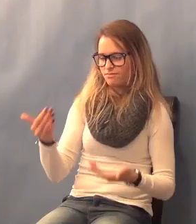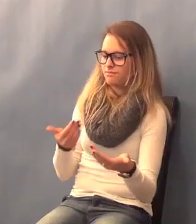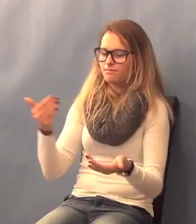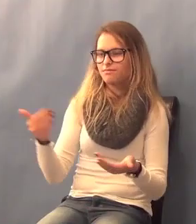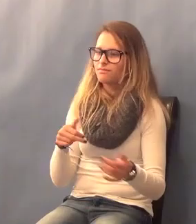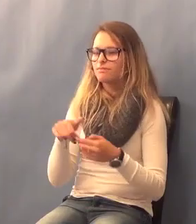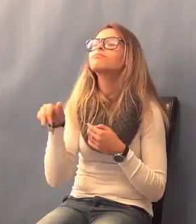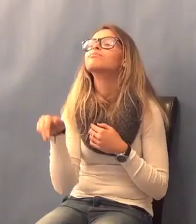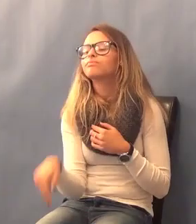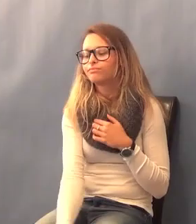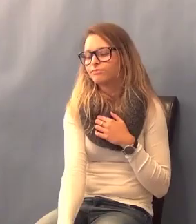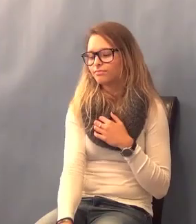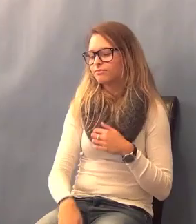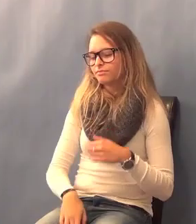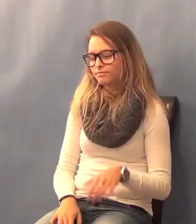Iść i nagle spaść.